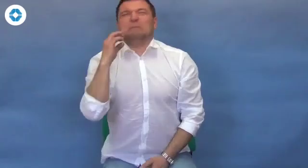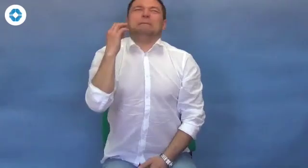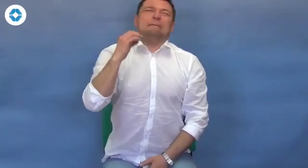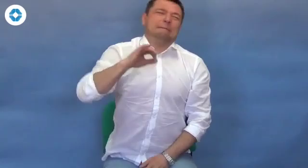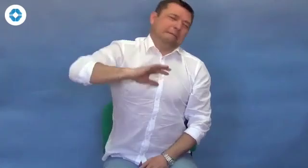Wytrzymał.